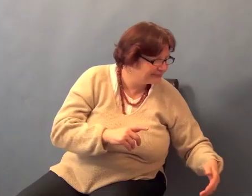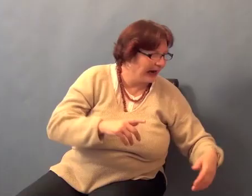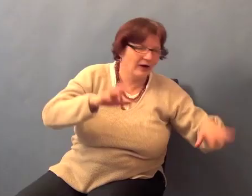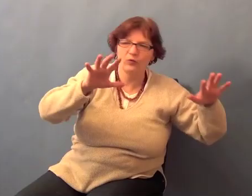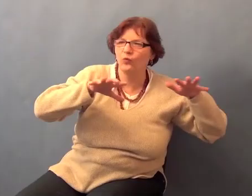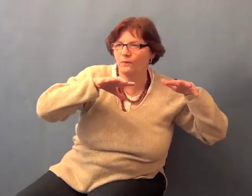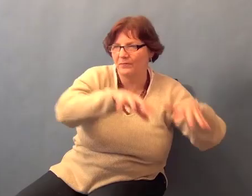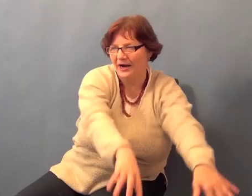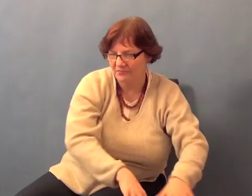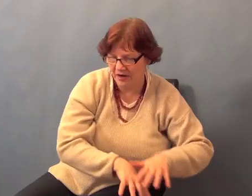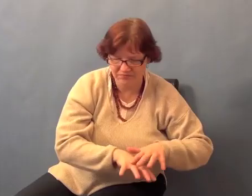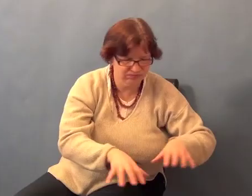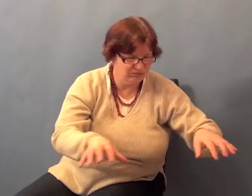Upadł razem z rowerem.